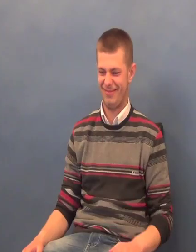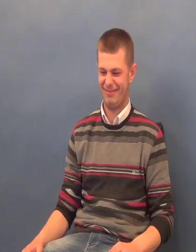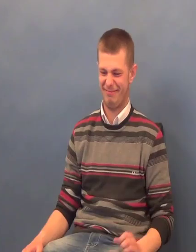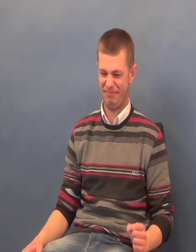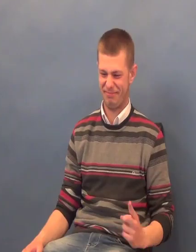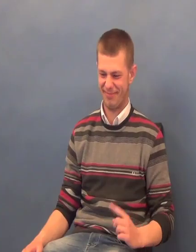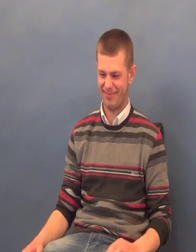Dziwne.